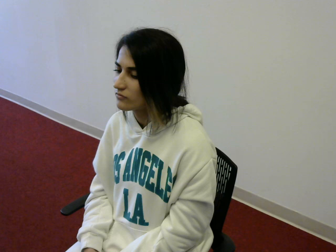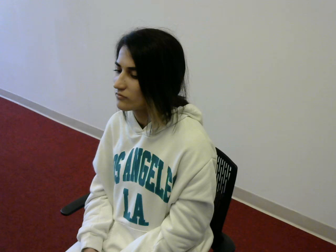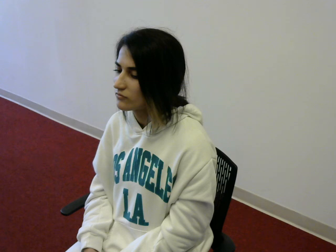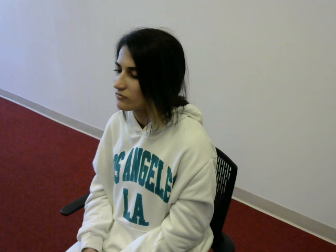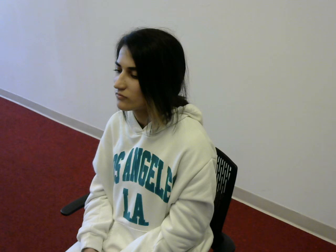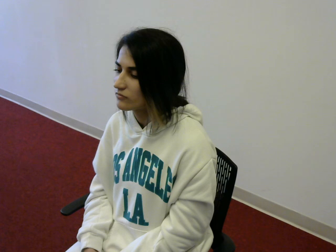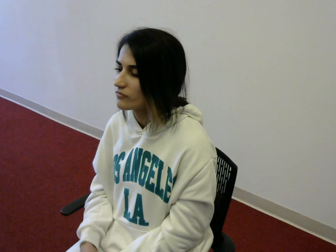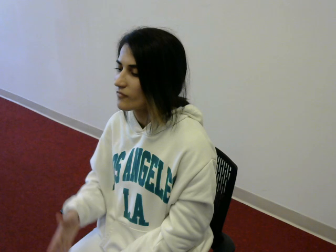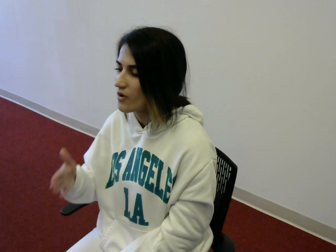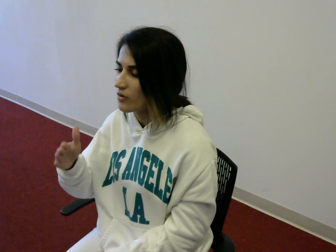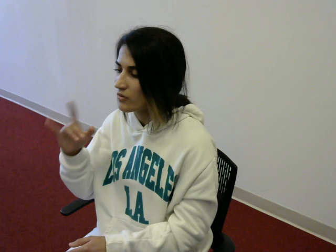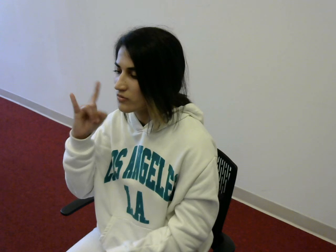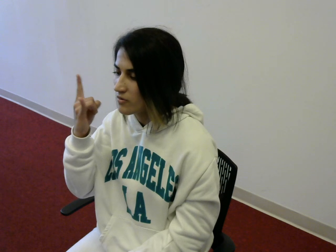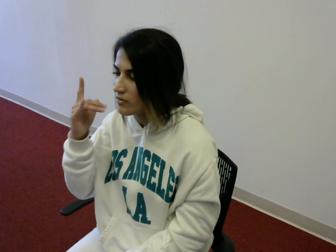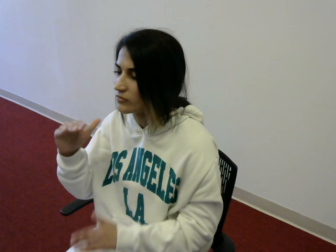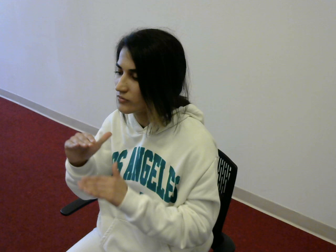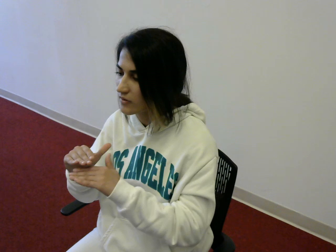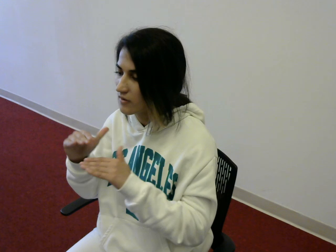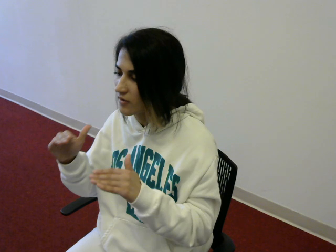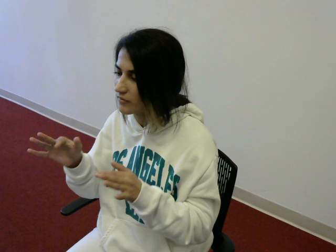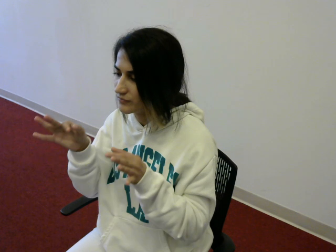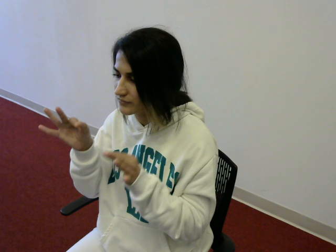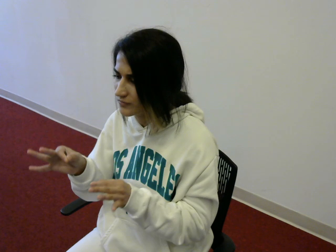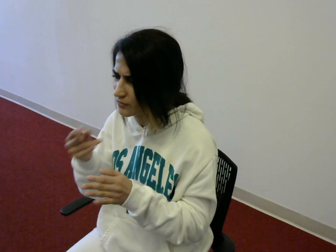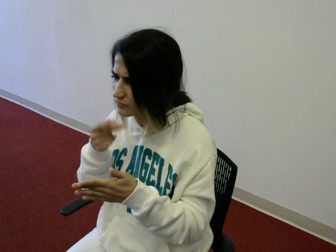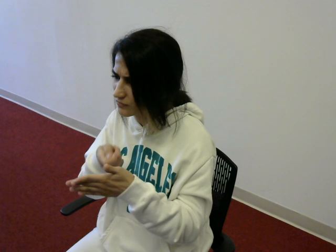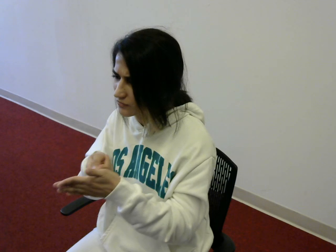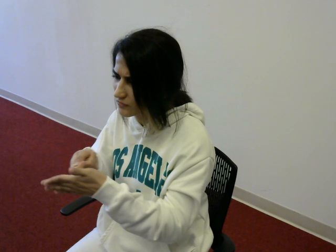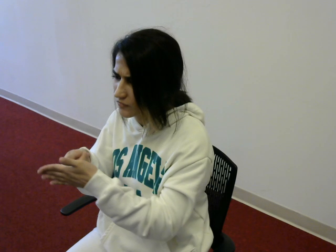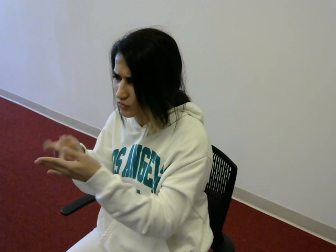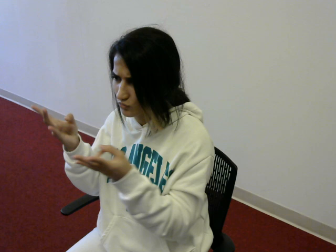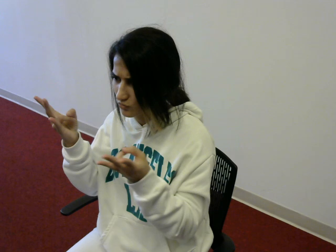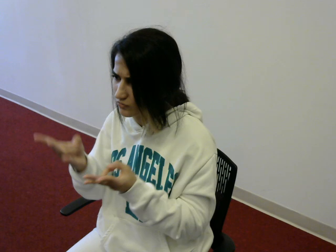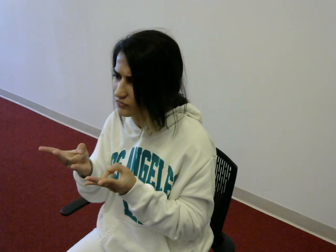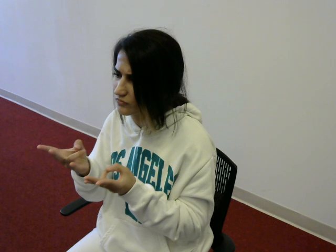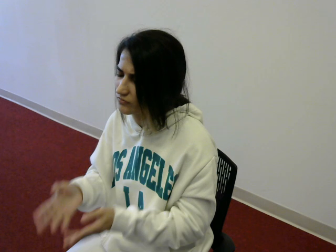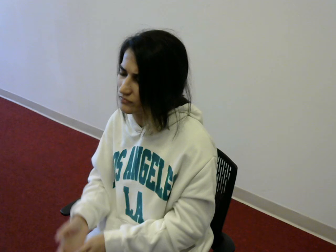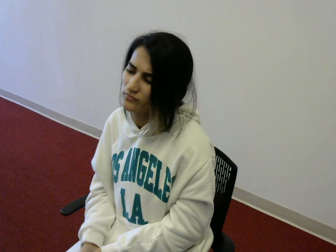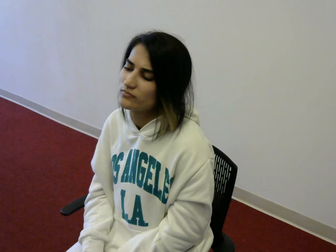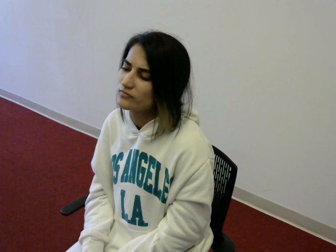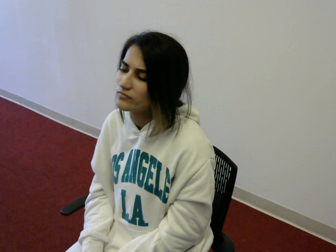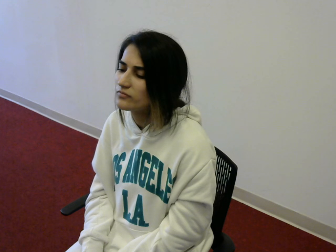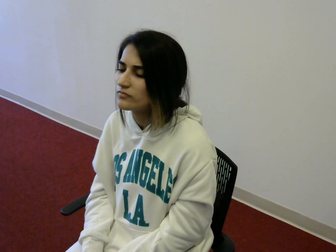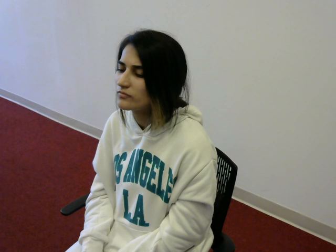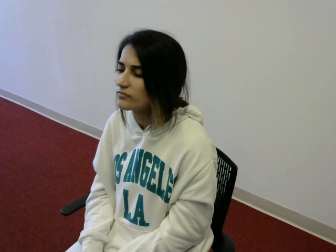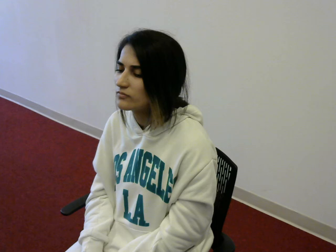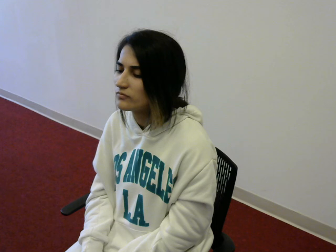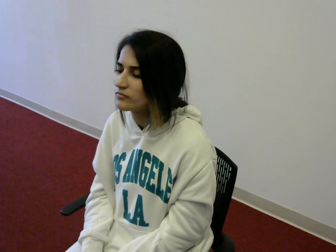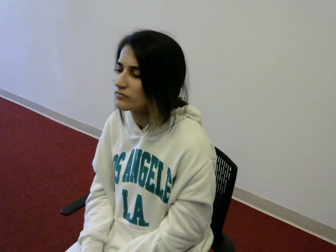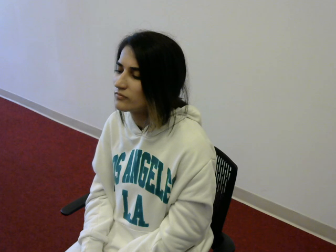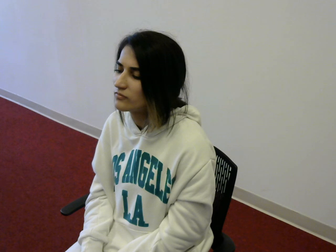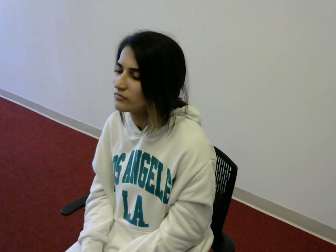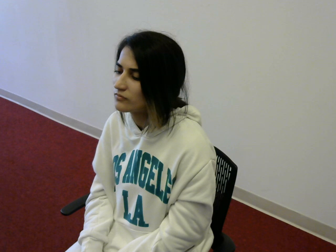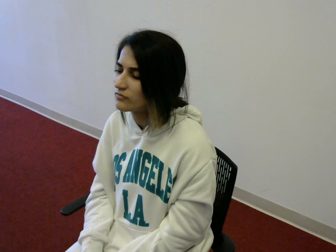Uşaqları düzgün qidalandırmaq lazımdır